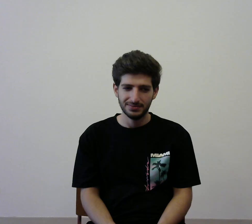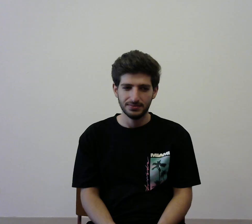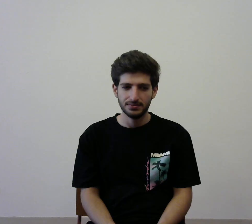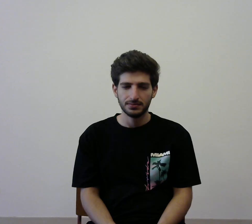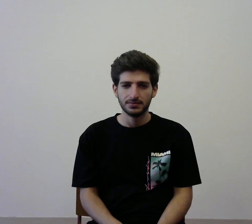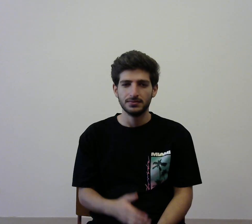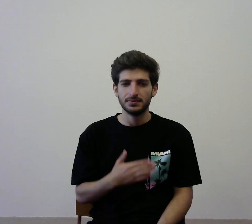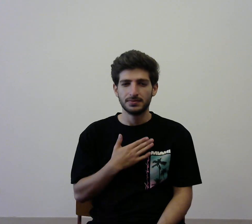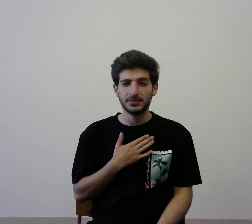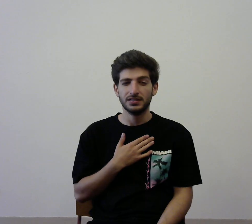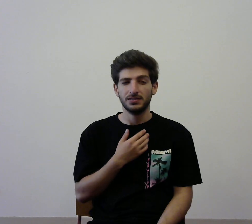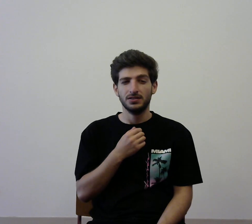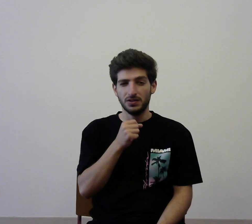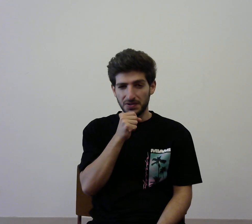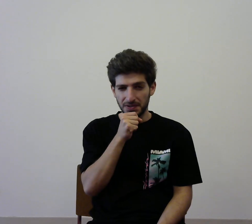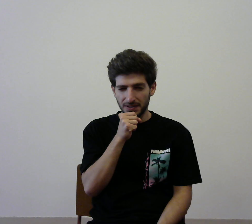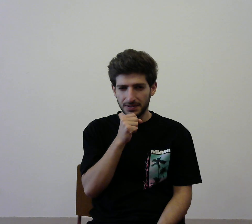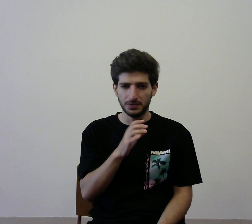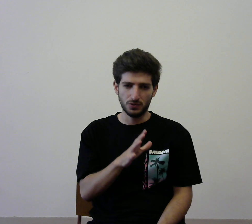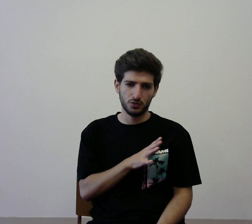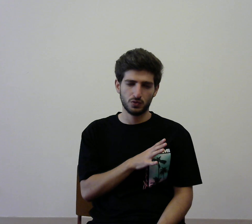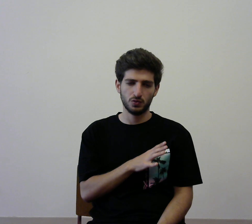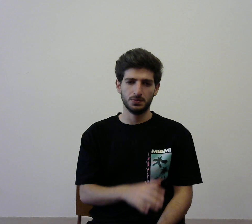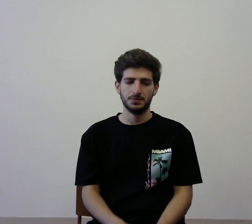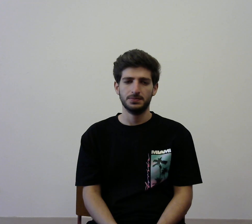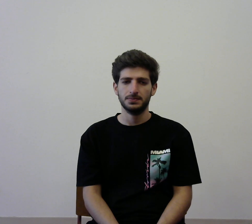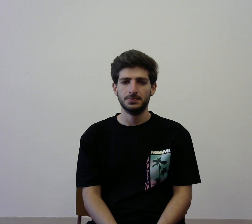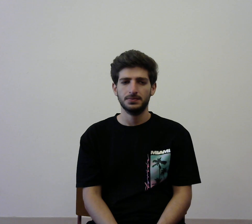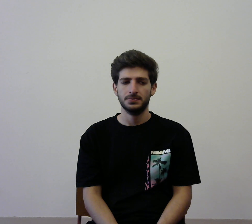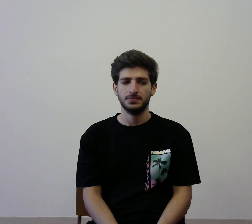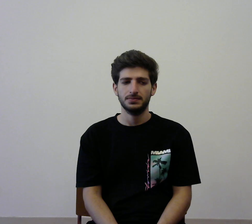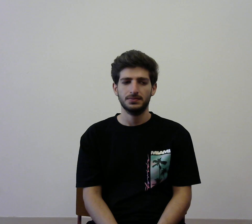Mən zökəm olmuşam